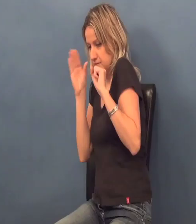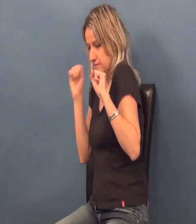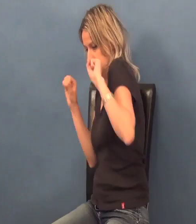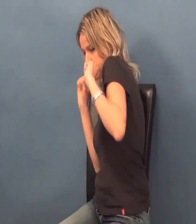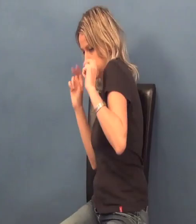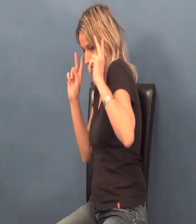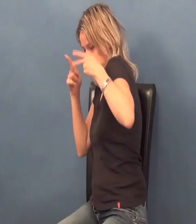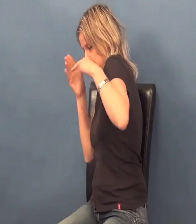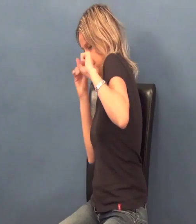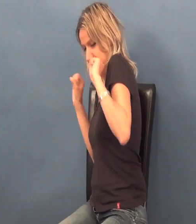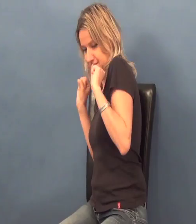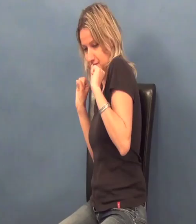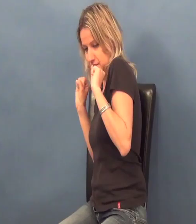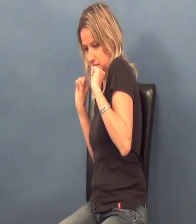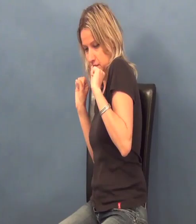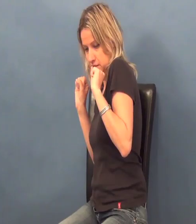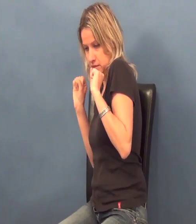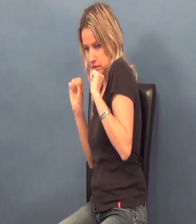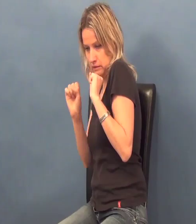Śpi i zanurzony jest we śnie.